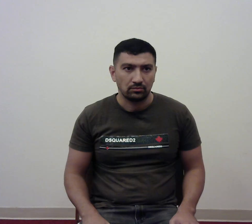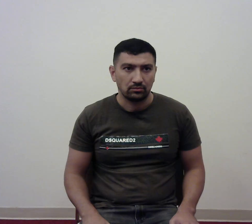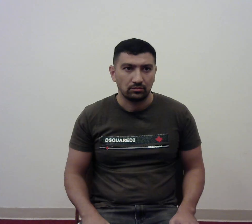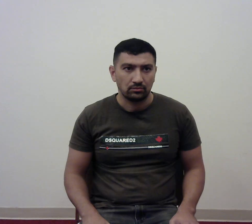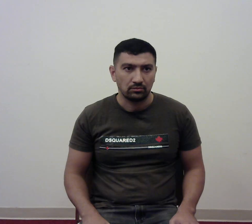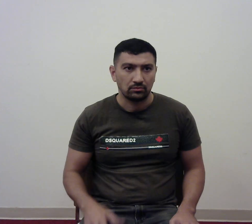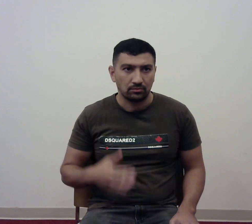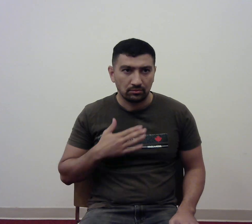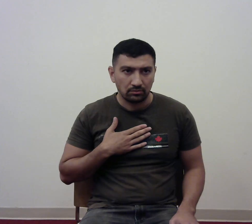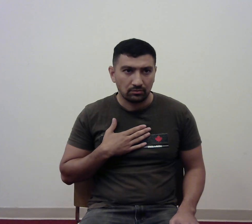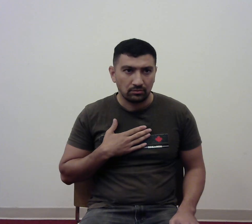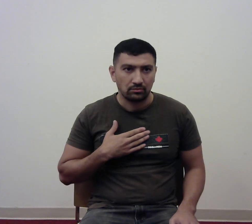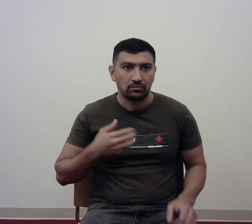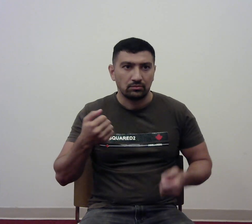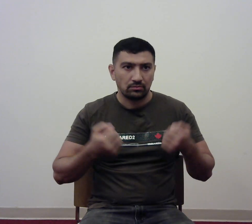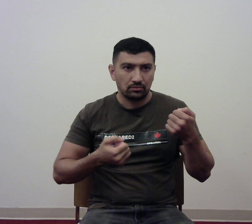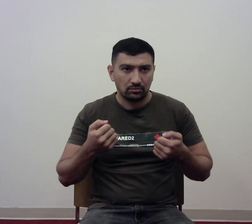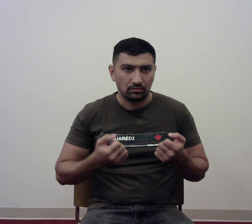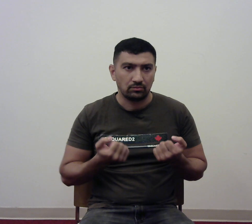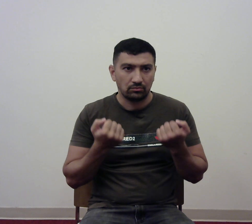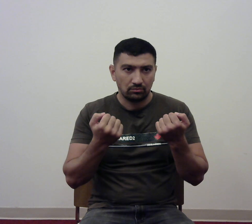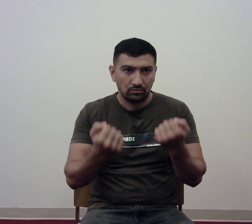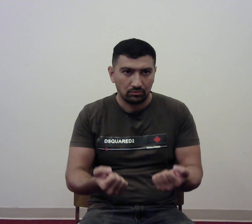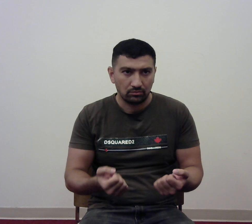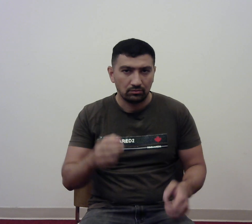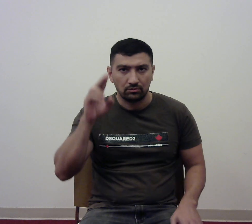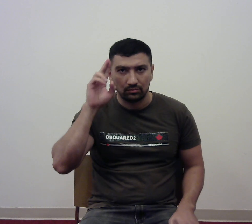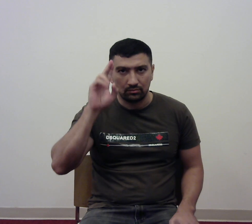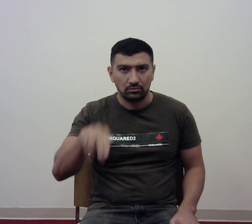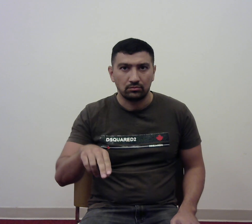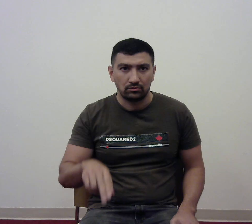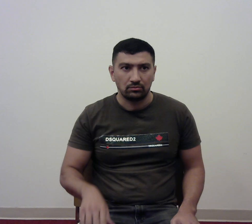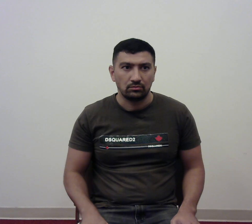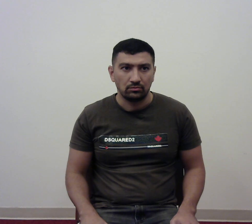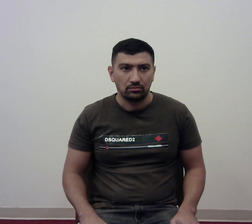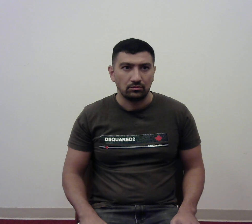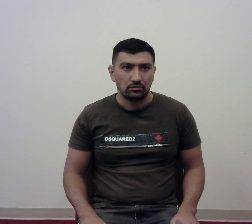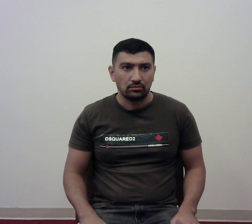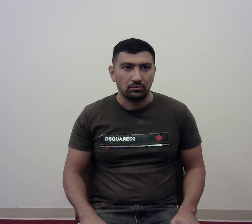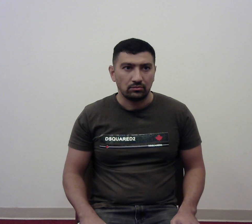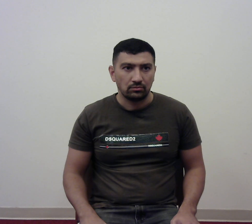Mən avtomobil sürə bilmirəm